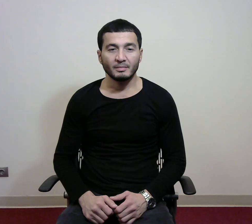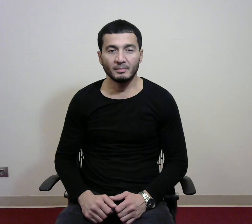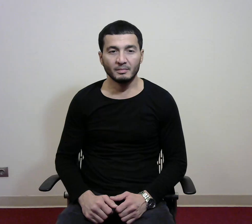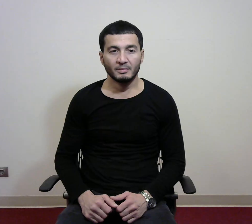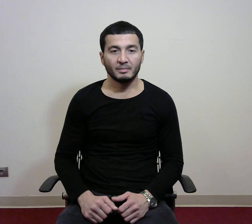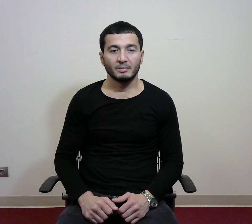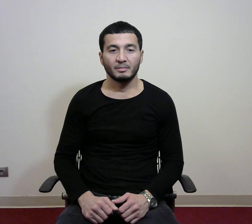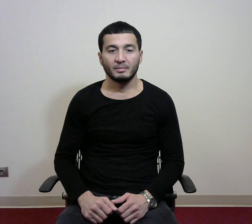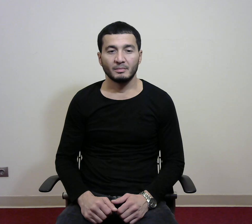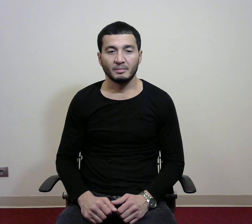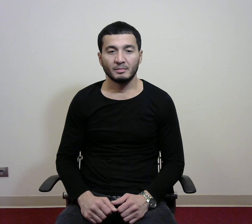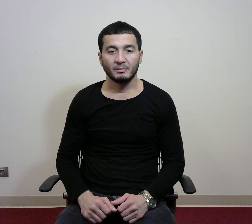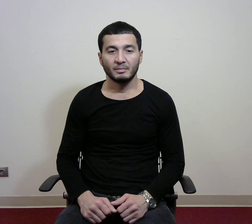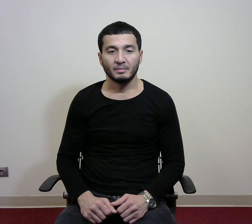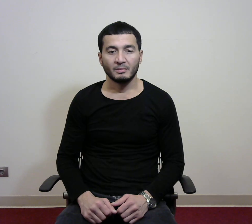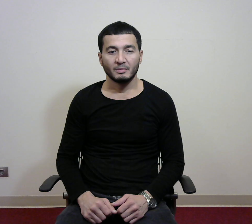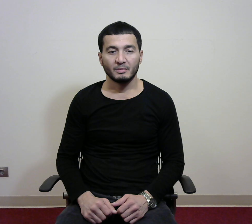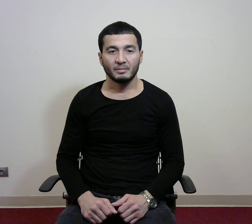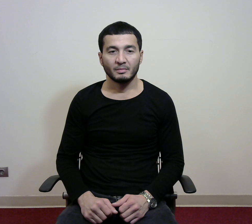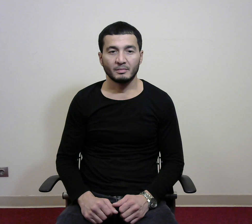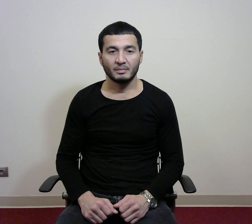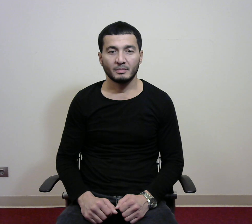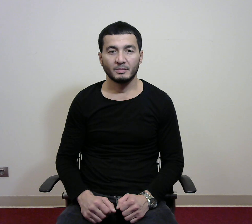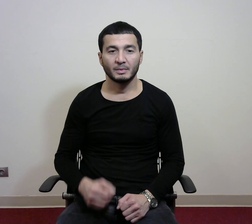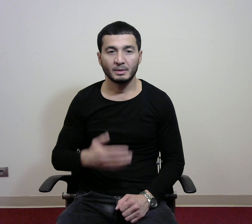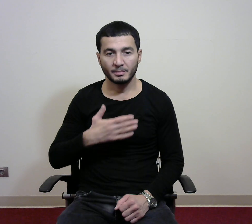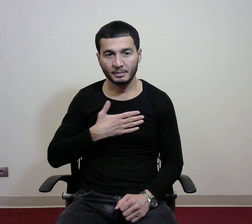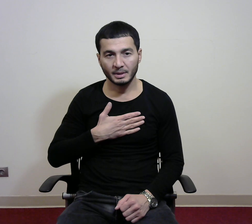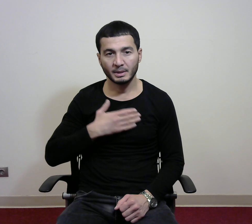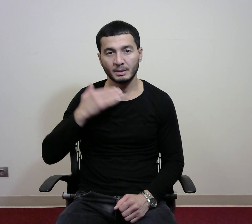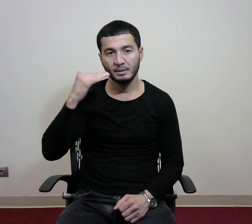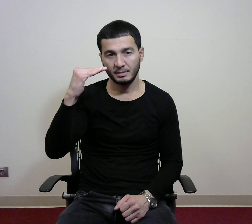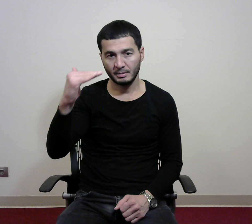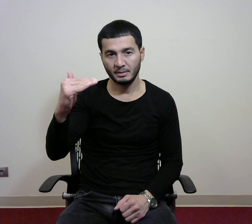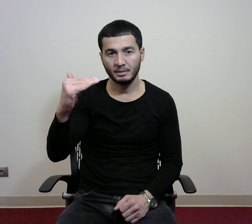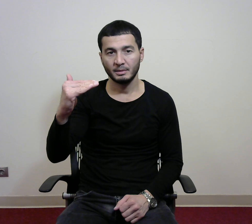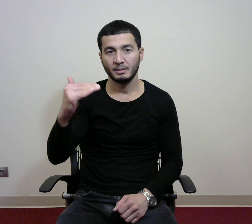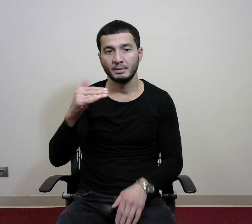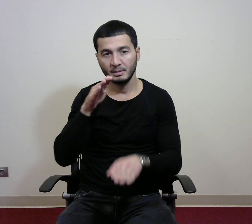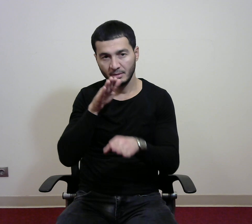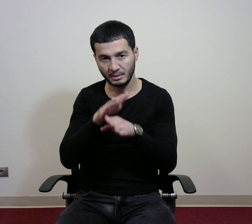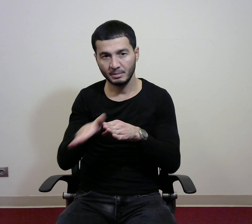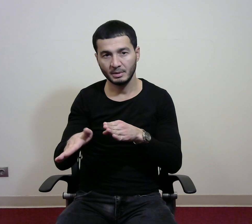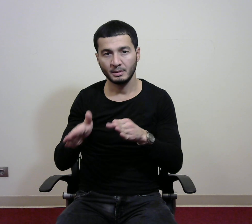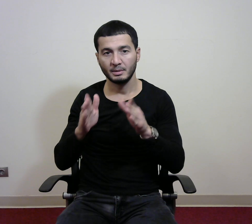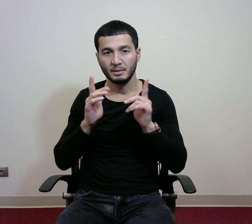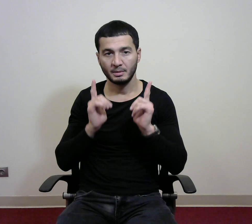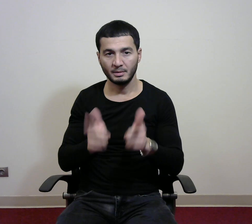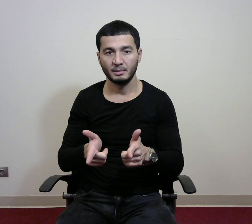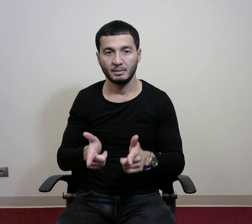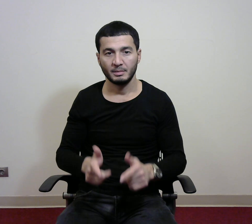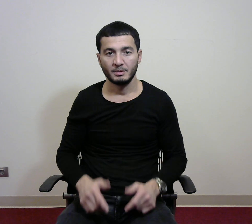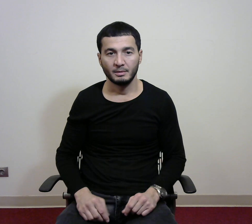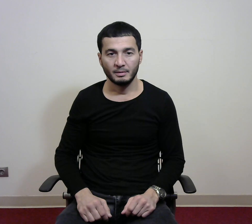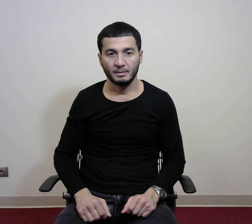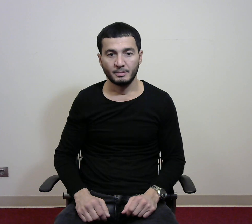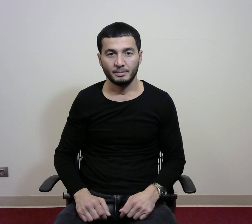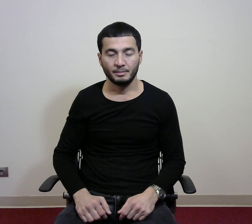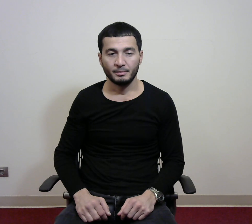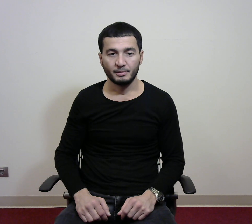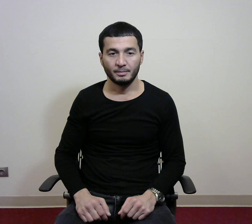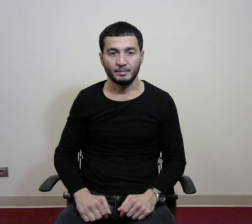Mən sizinlə tamamilə razıyam